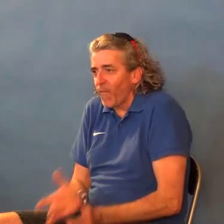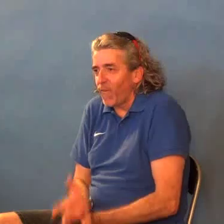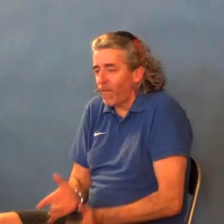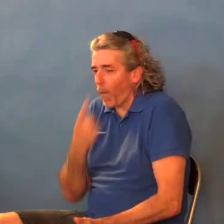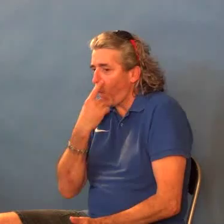Młody chłopiec zauważył gruszki.